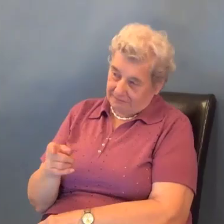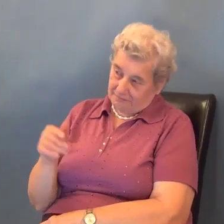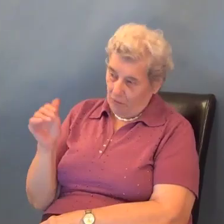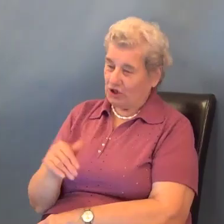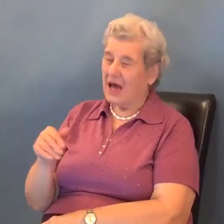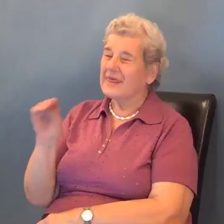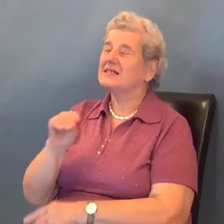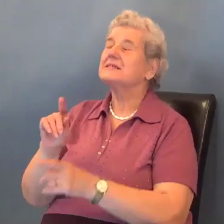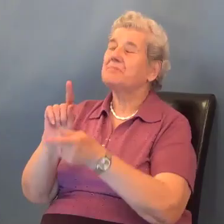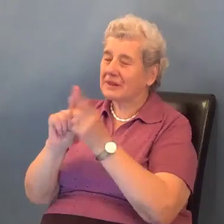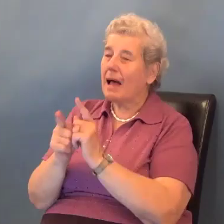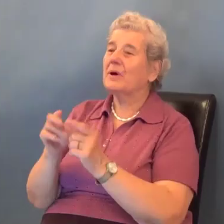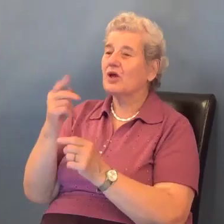Jeszcze się spotkamy, to pomyślimy.